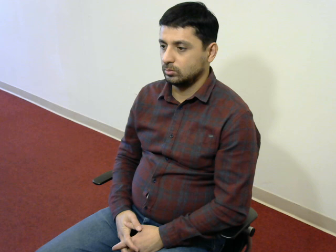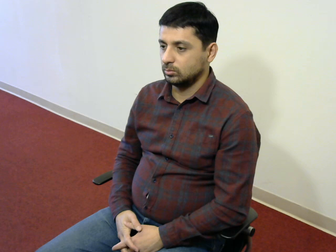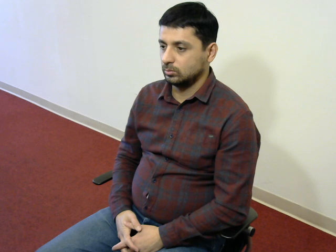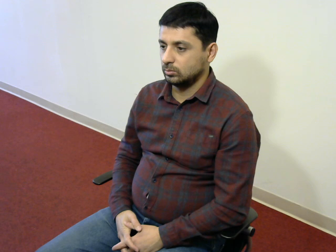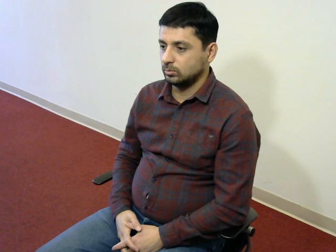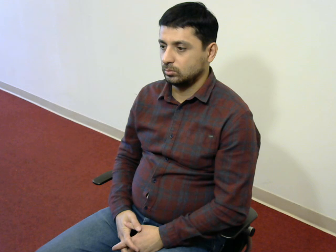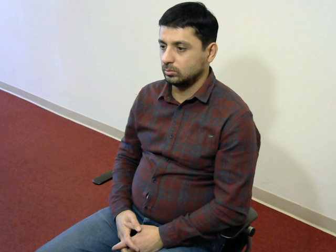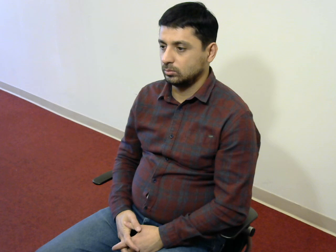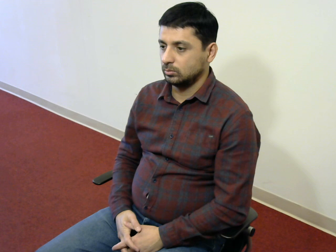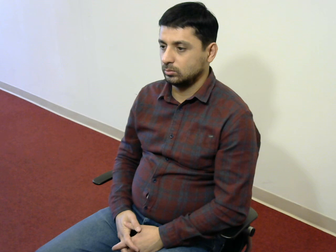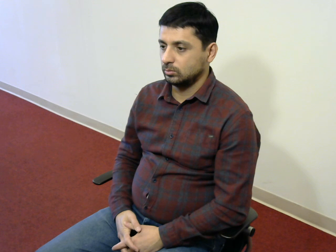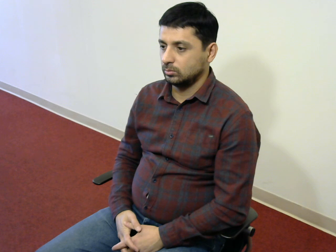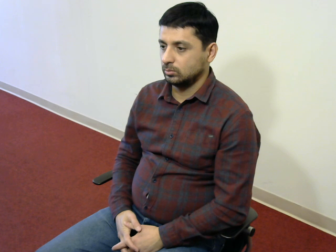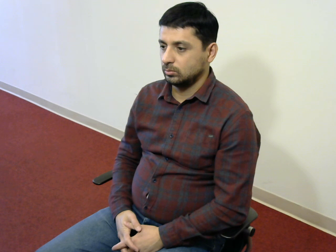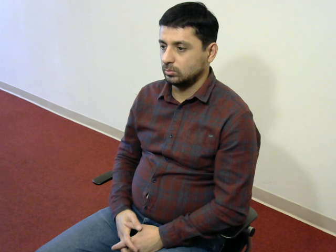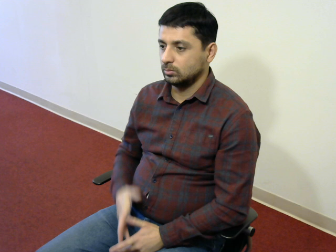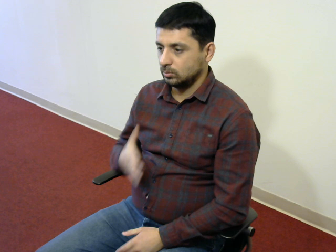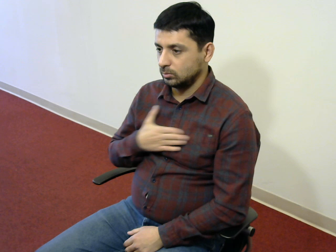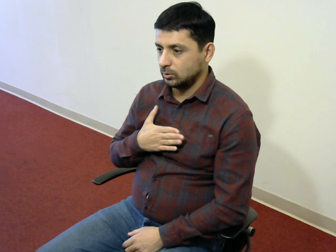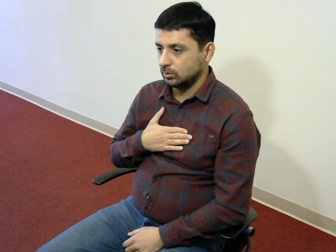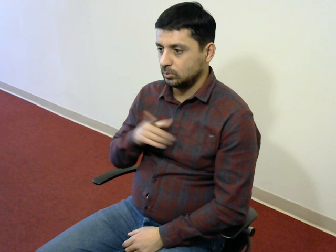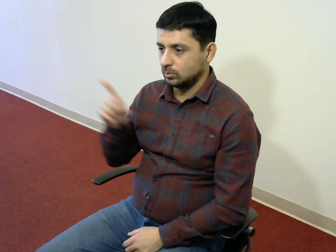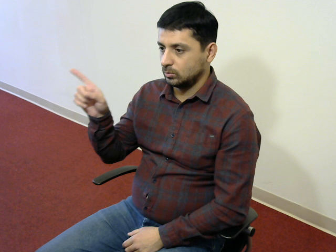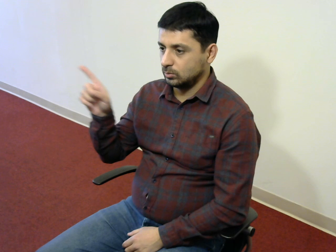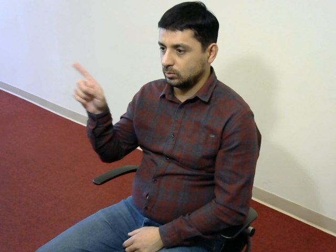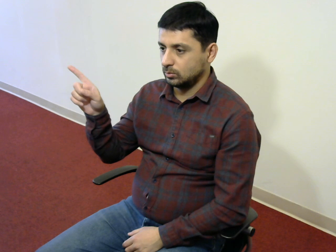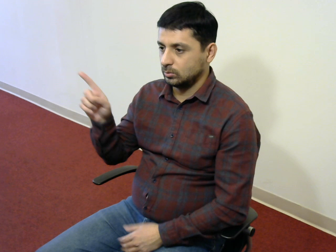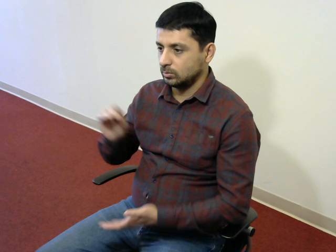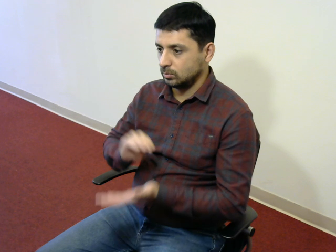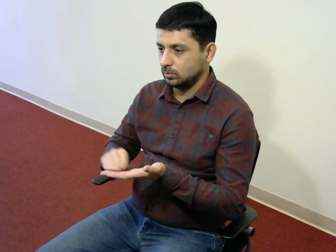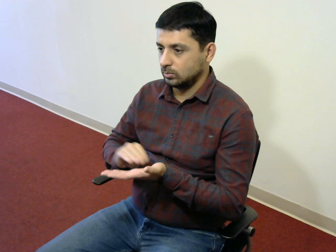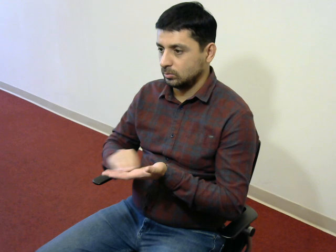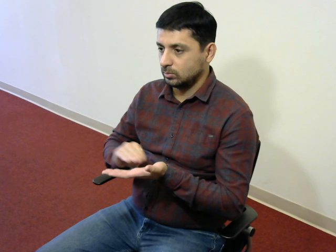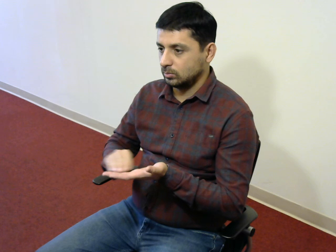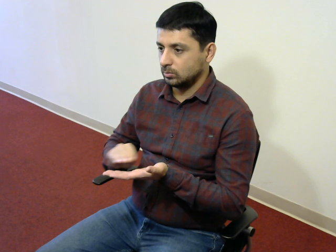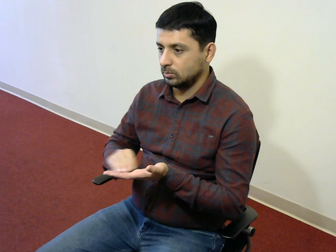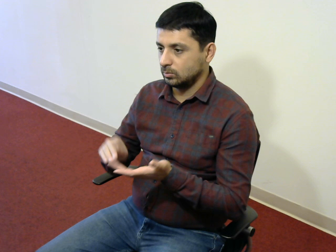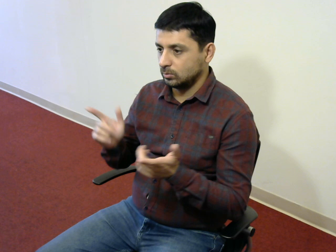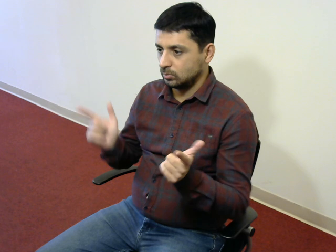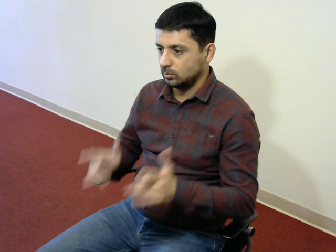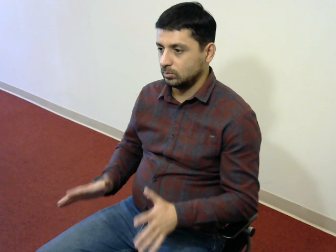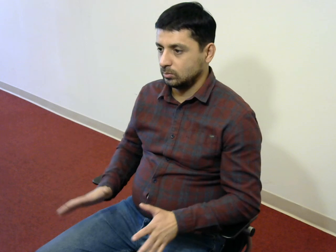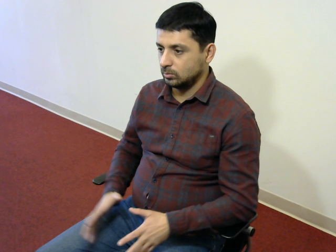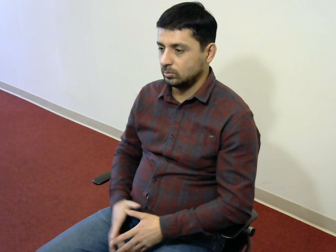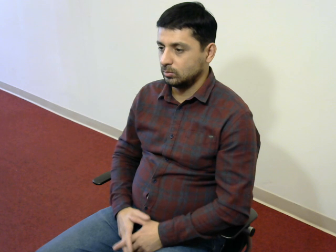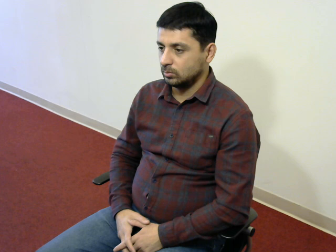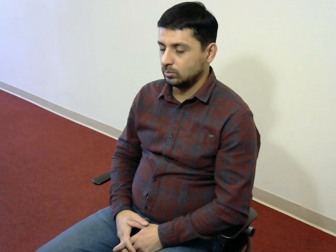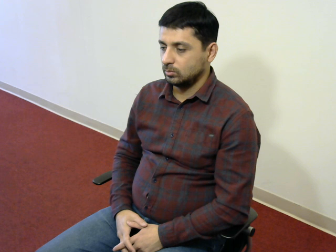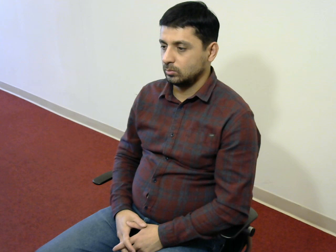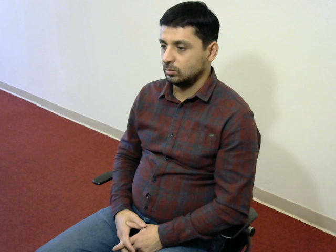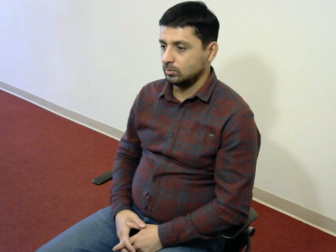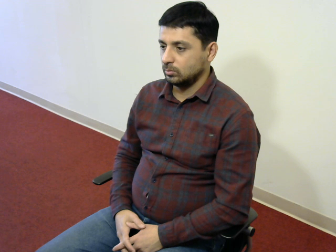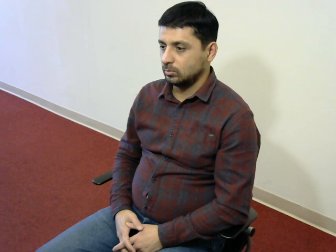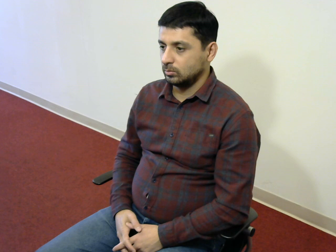Mən onun yazdıqları ilə razı deyiləm